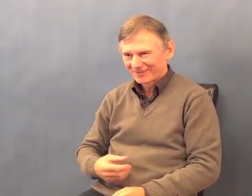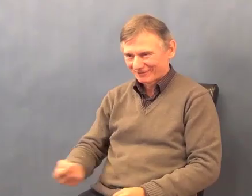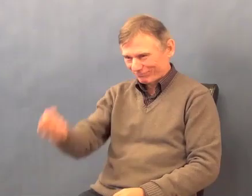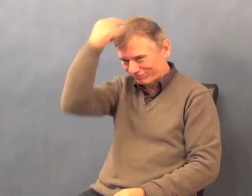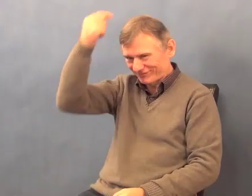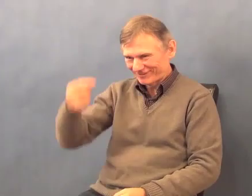Trafił w arbuza.